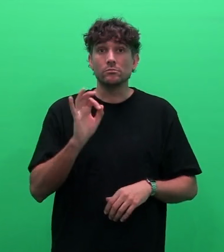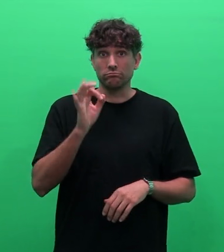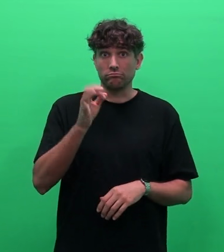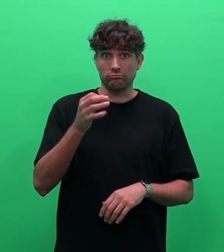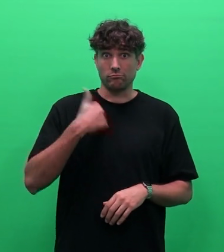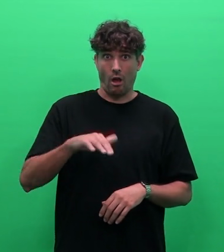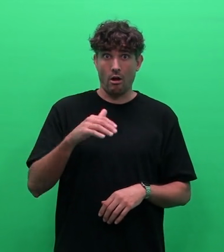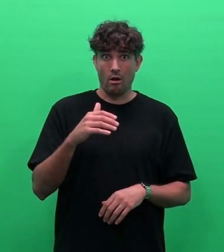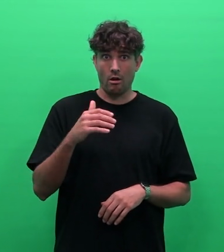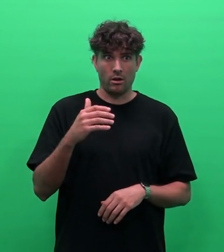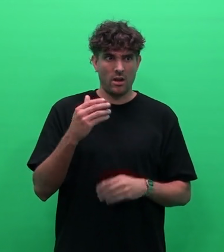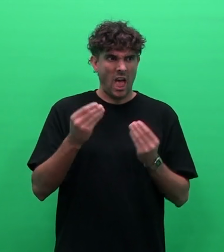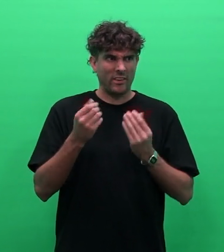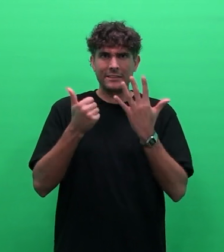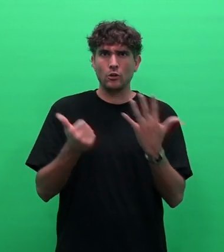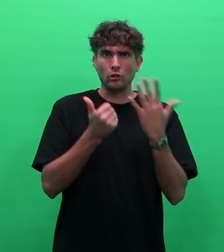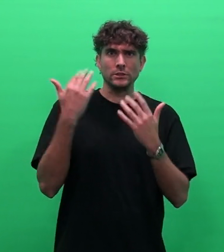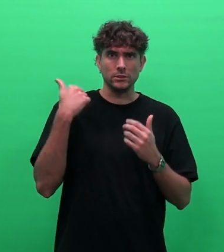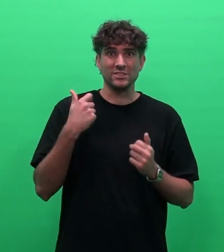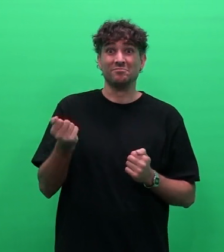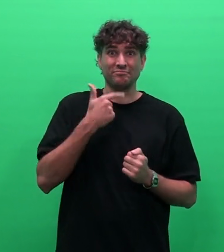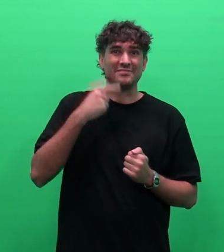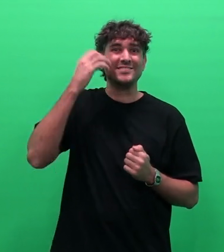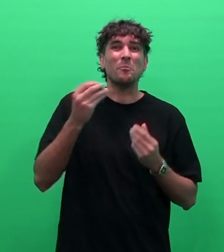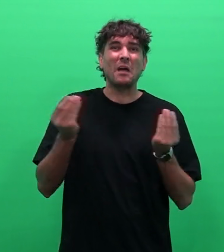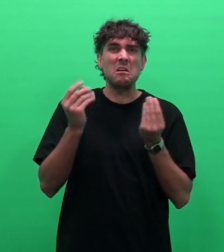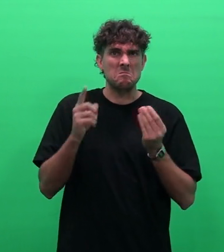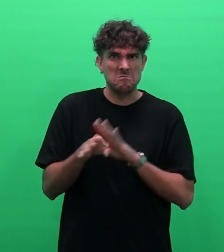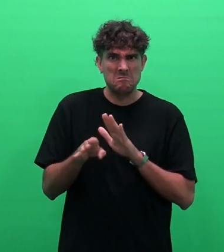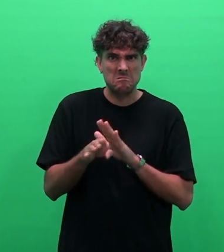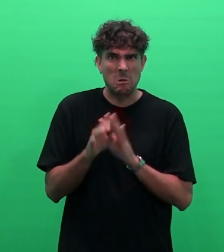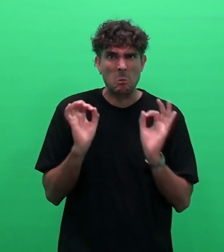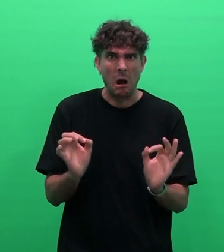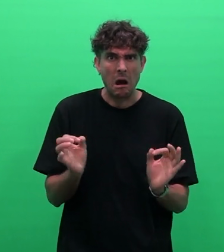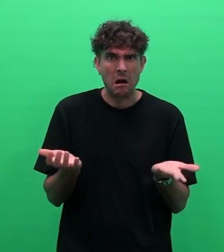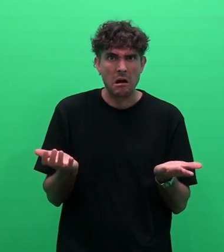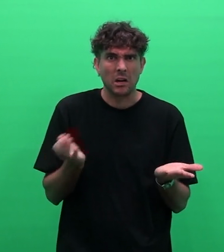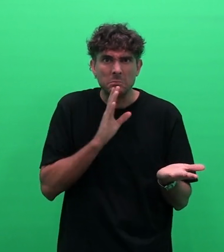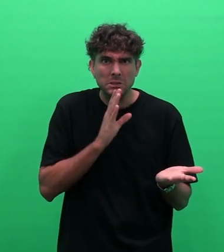Sí, fa sis hores m'he près una pastilla, pensava que milloraria però segueixo igual, què em passa?